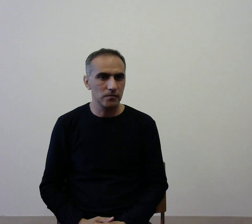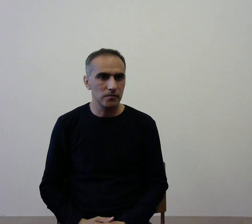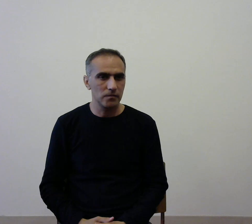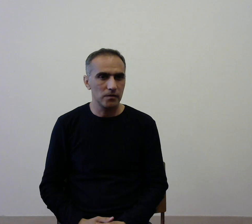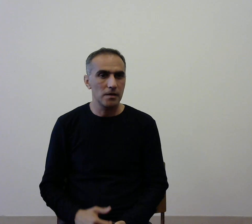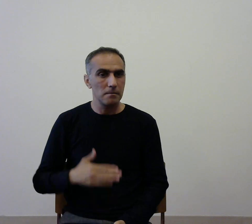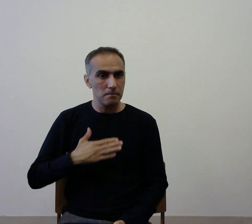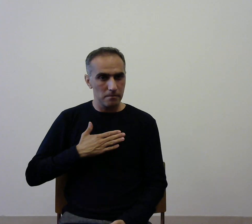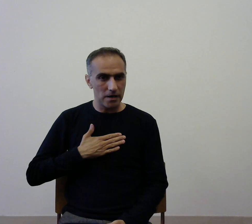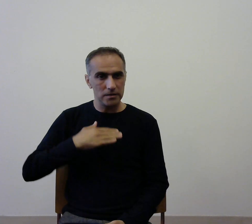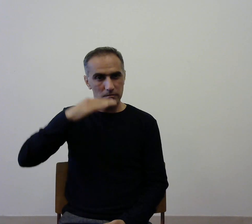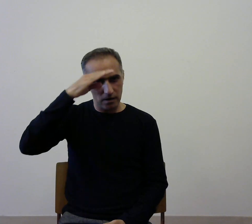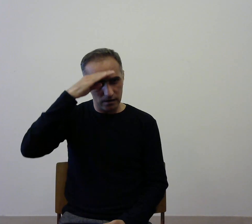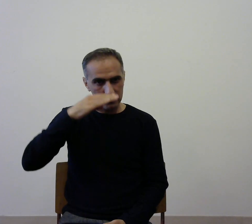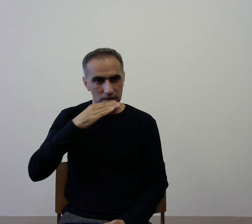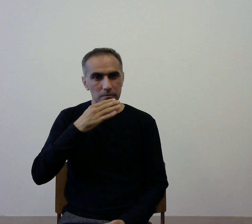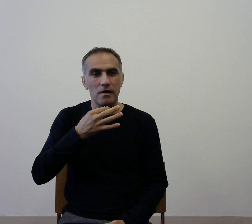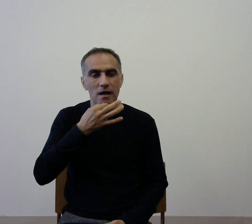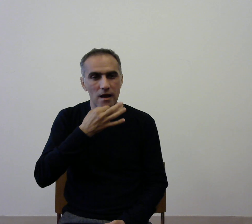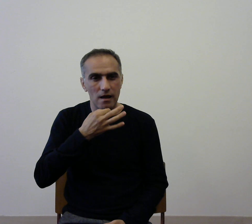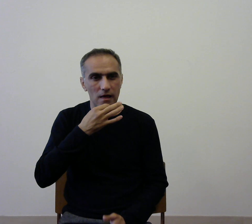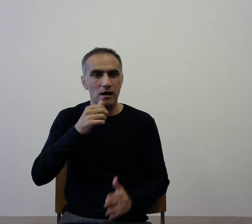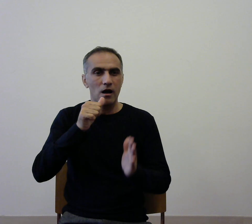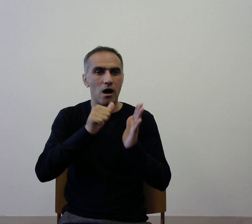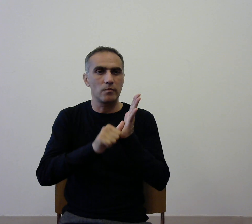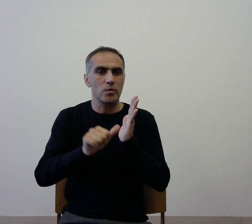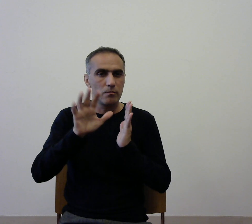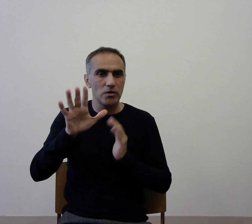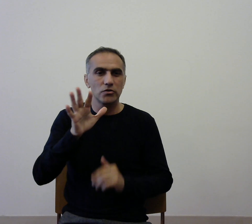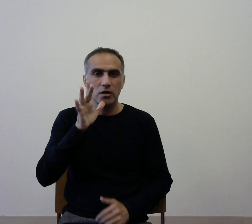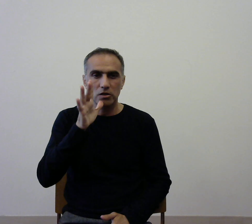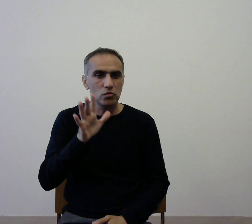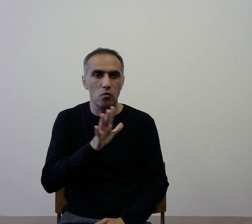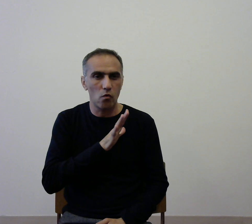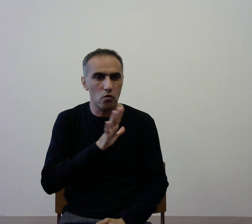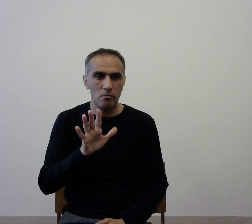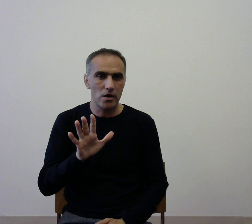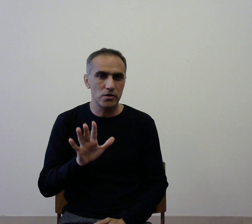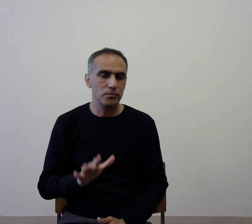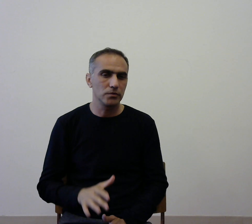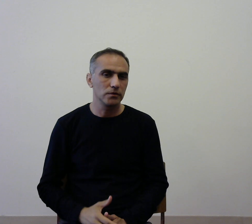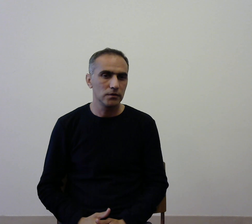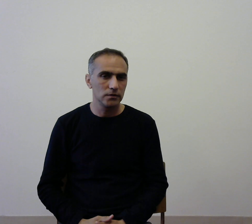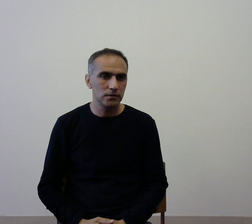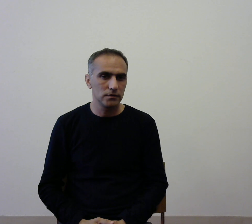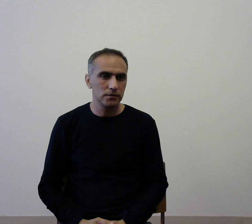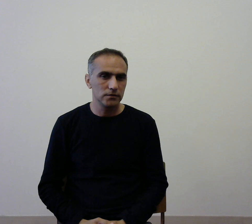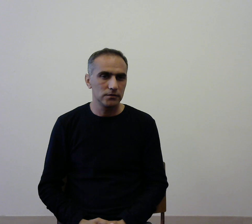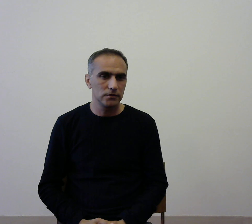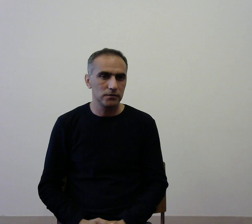Mənim atamın hələ 65 yaşı olmayıb